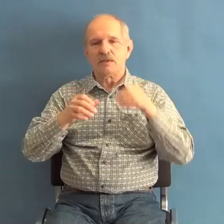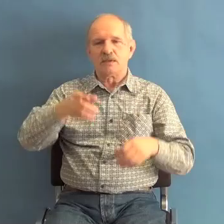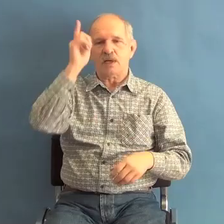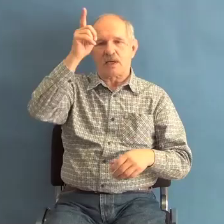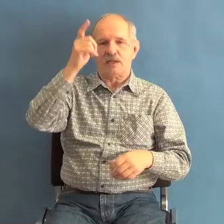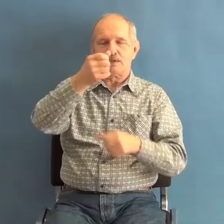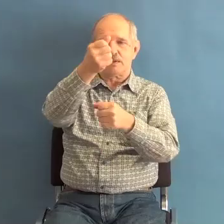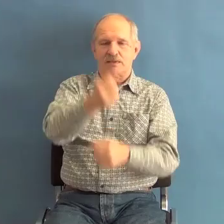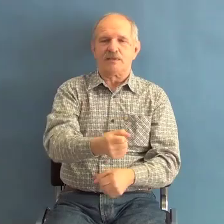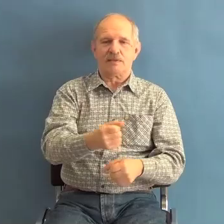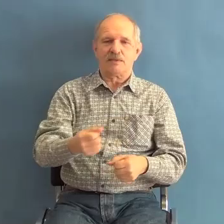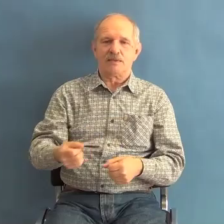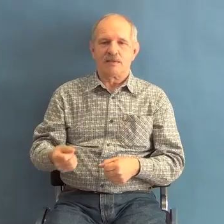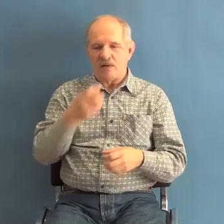Postawiono zakaz.